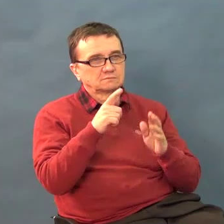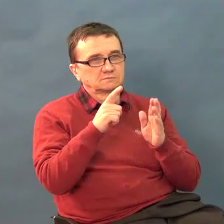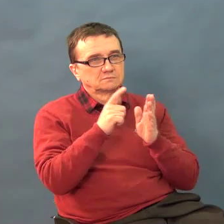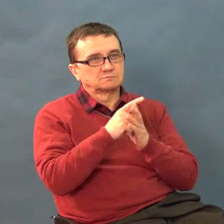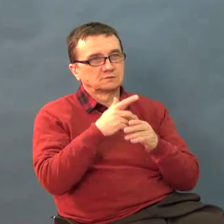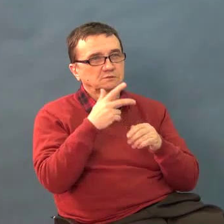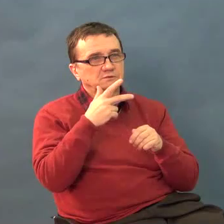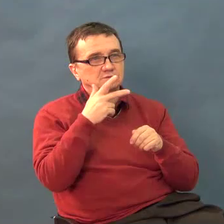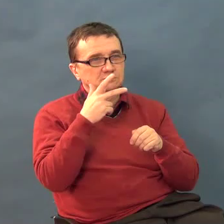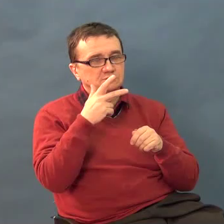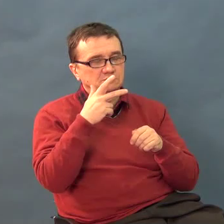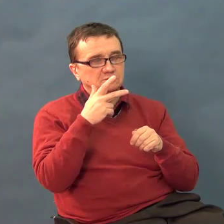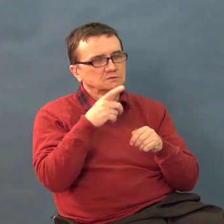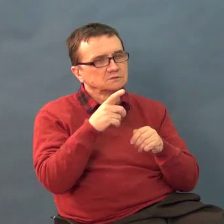Siedemnasta trzydzieści.